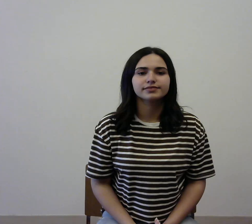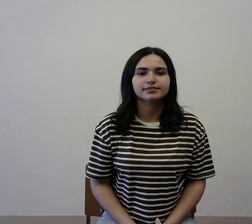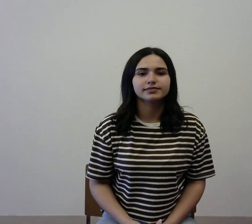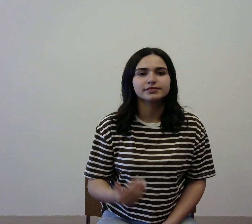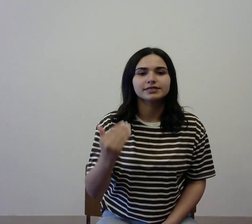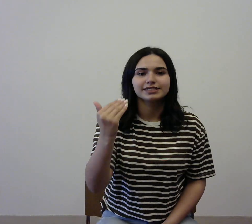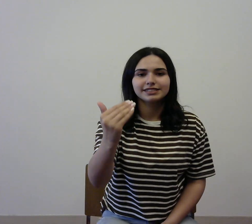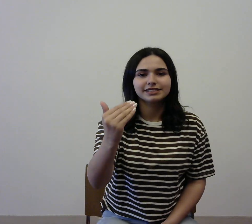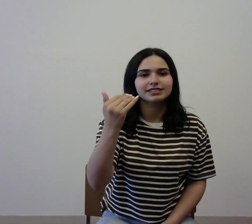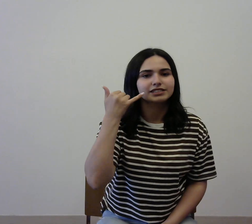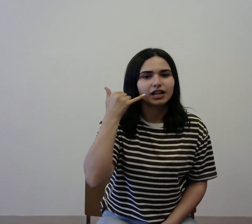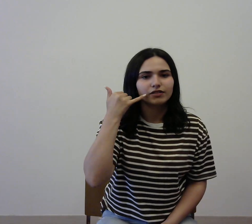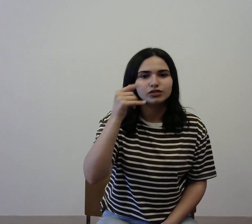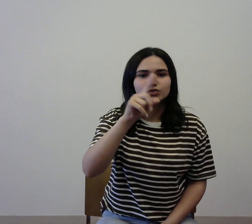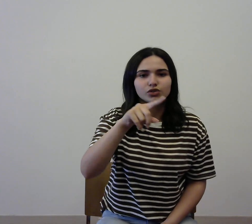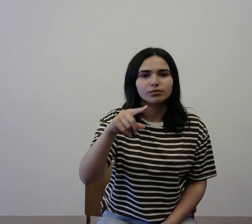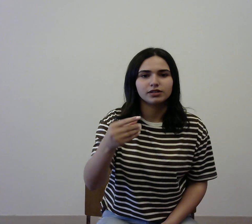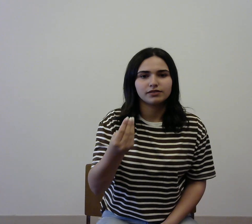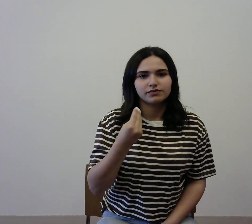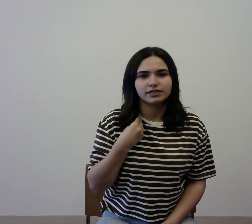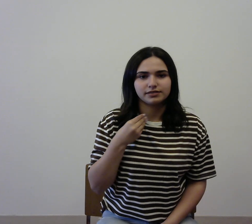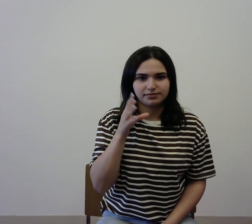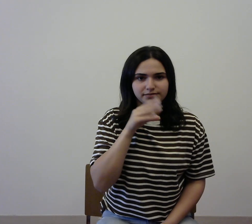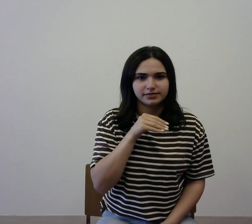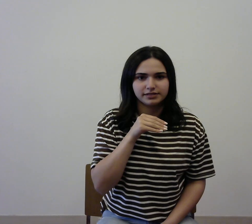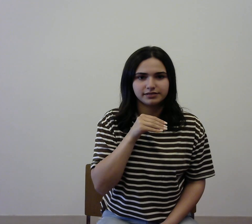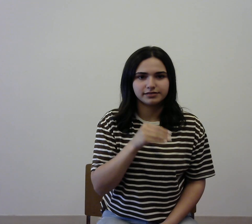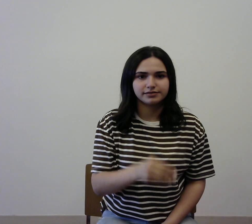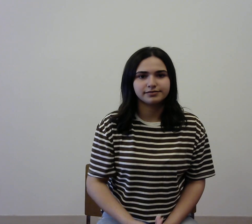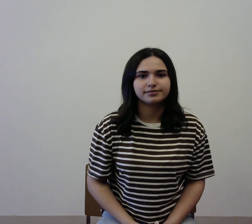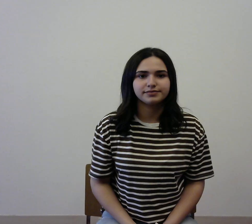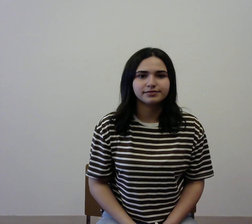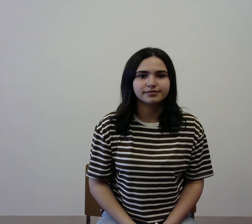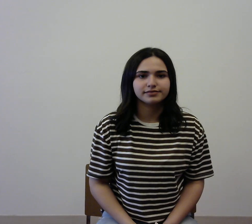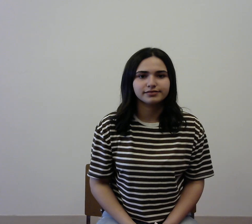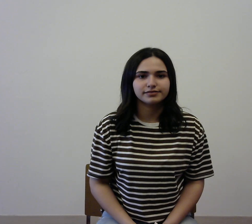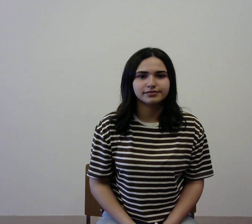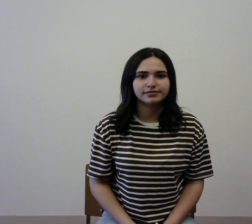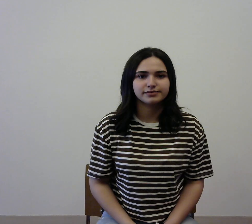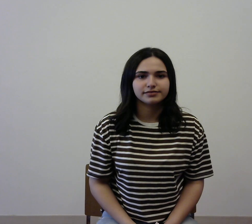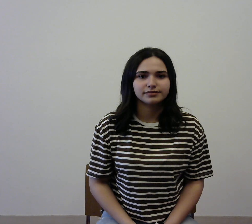Siz telefon nömrənizi verə bilərsinizmi?